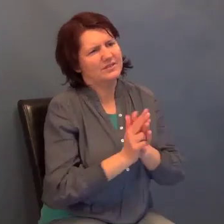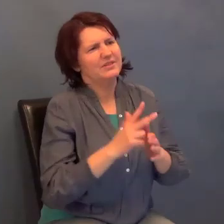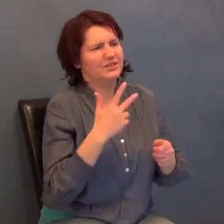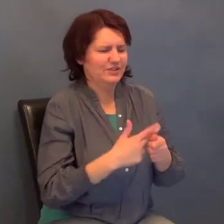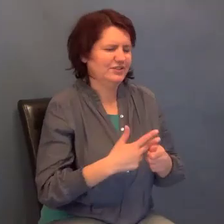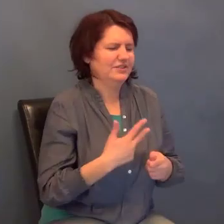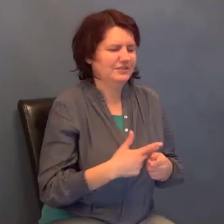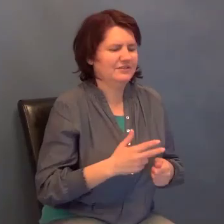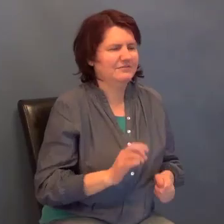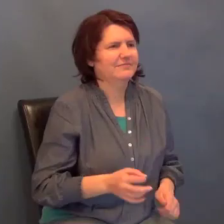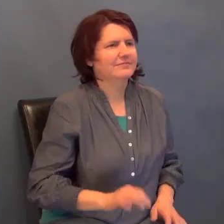Osiemnasta trzydzieści.